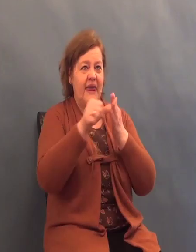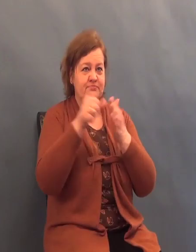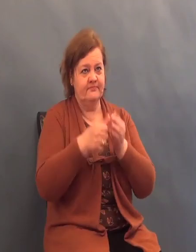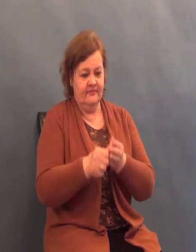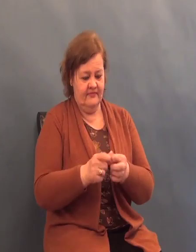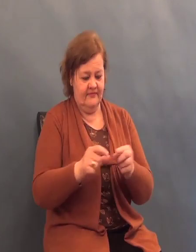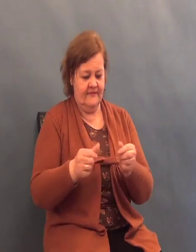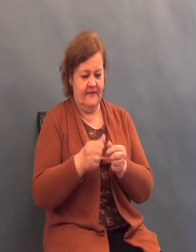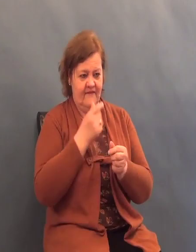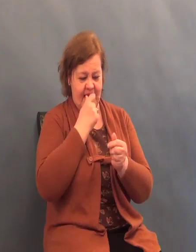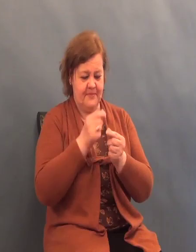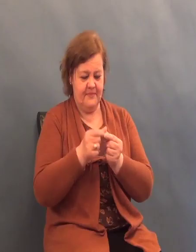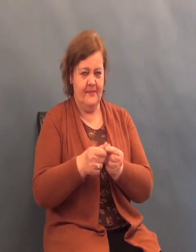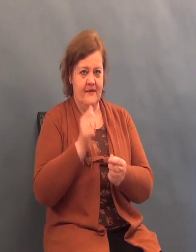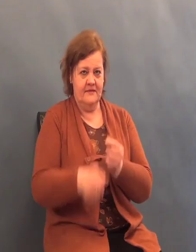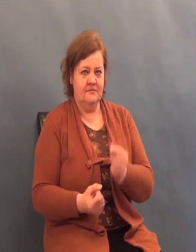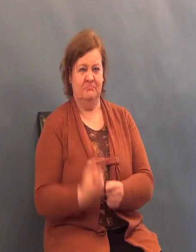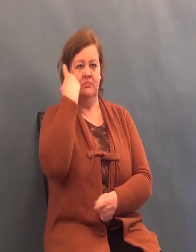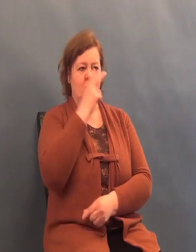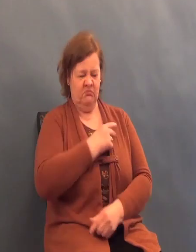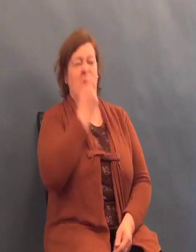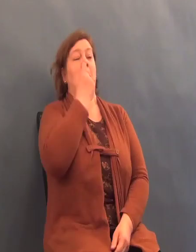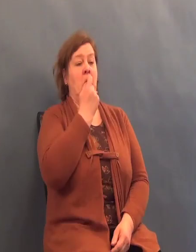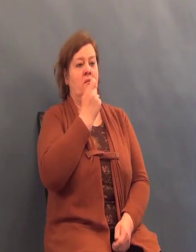Podczas gipsowania rzuca gipsem za plecy i trafia nim policjanta w twarz.